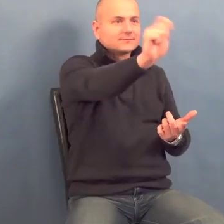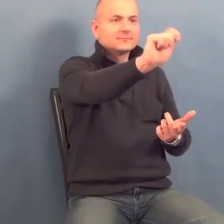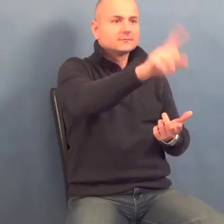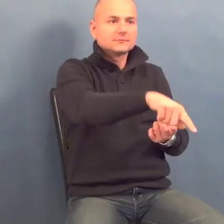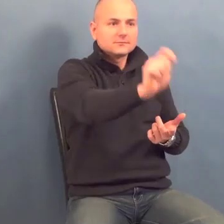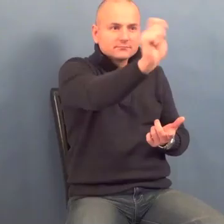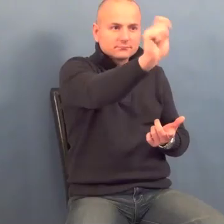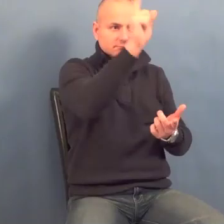Informuje.